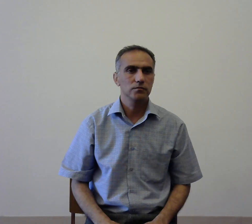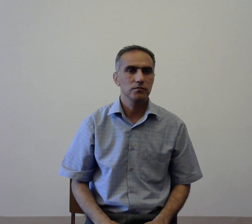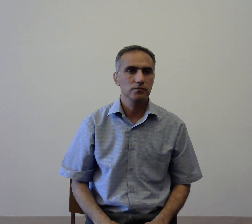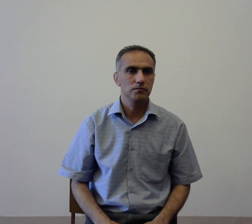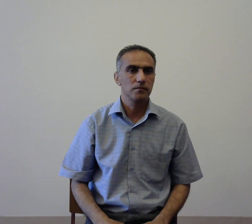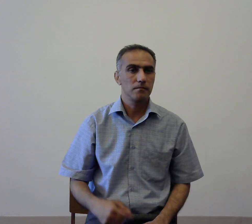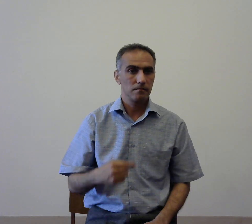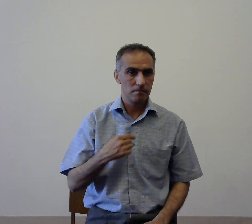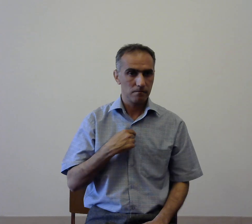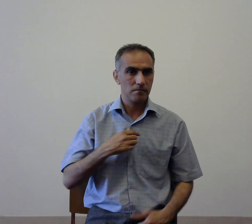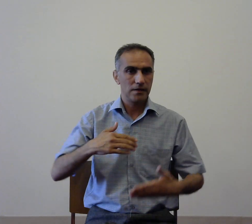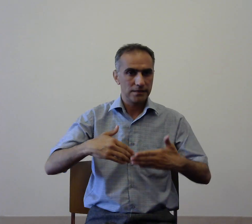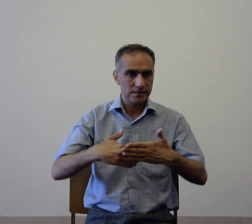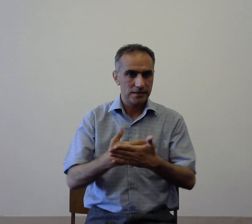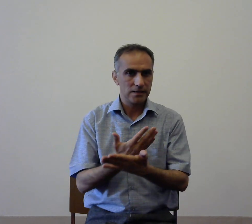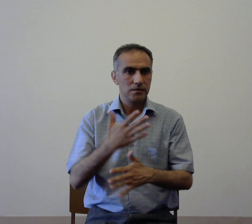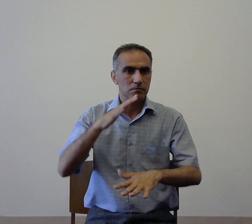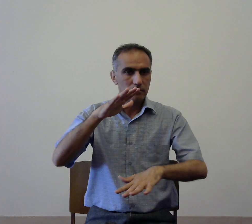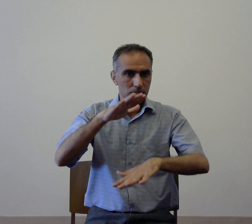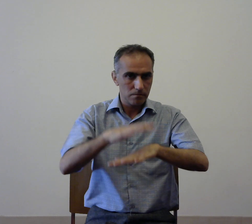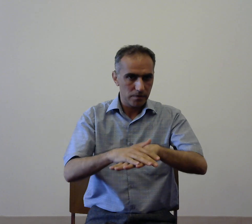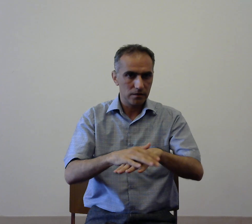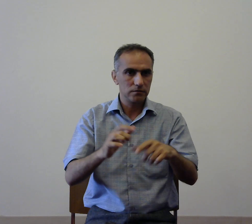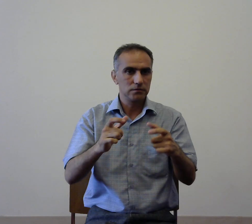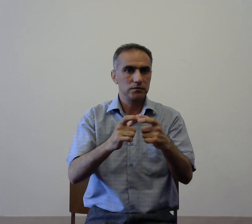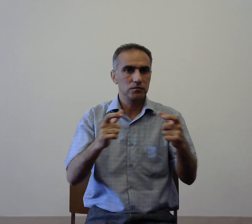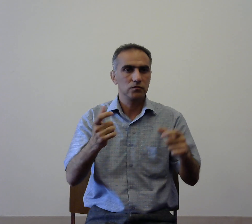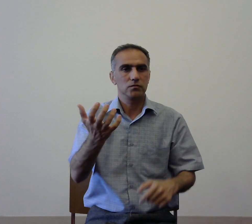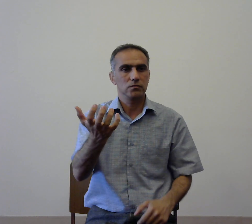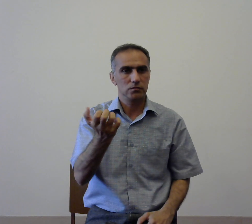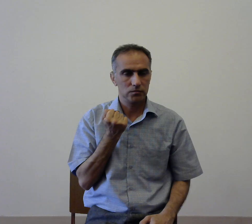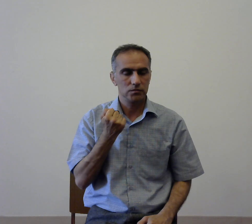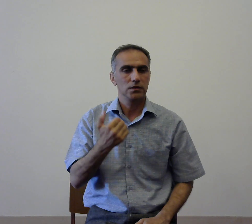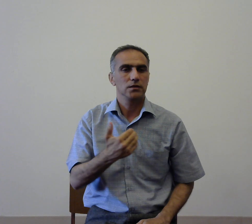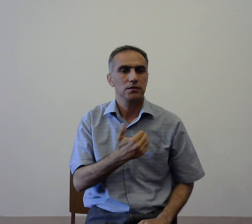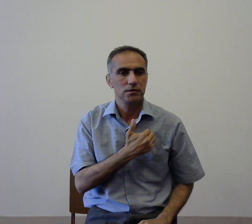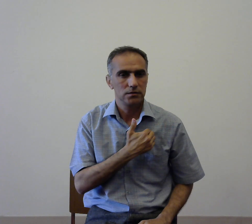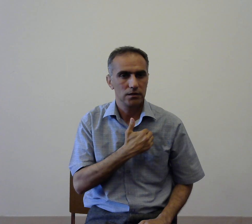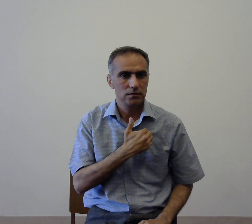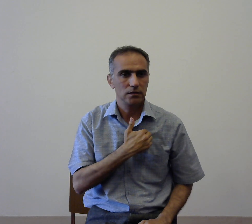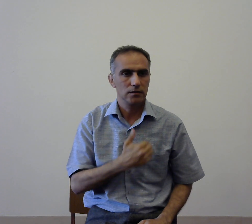Mən yeni bank kartı götürmək istəyirəm